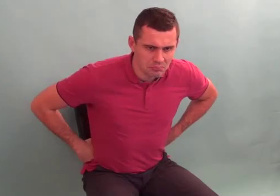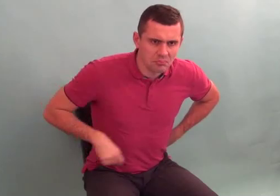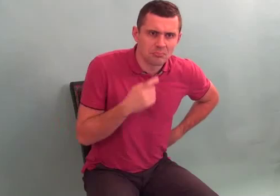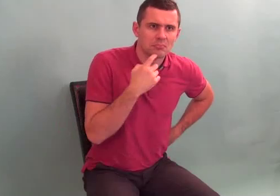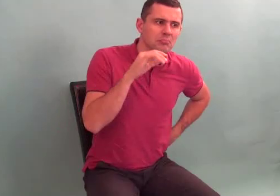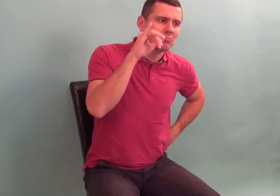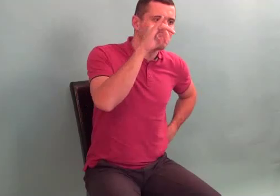Zastanawia się o co chodzi.